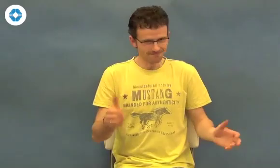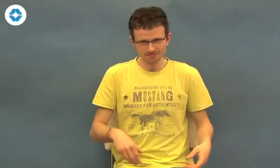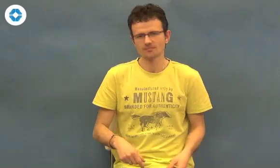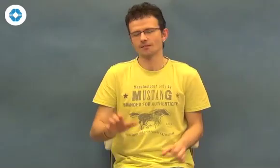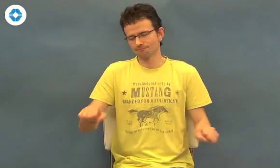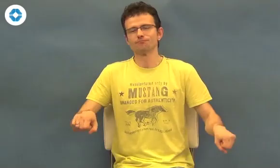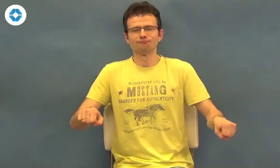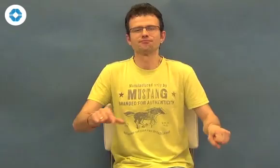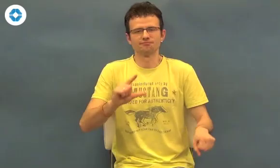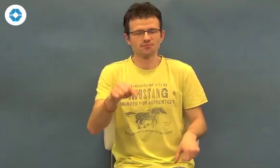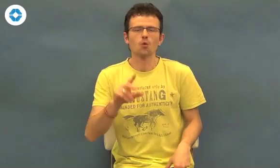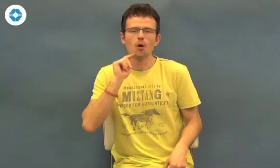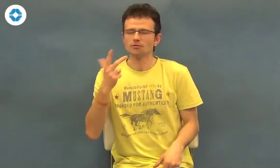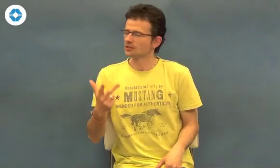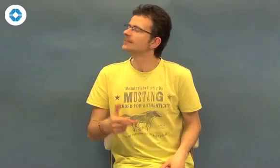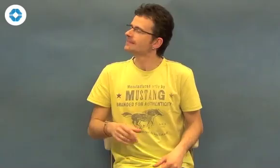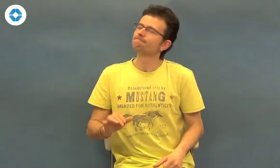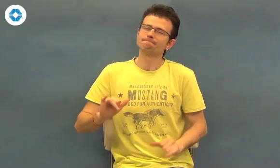Trzech napotkanych chłopaków się pożegnało.